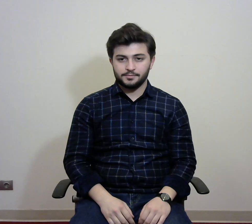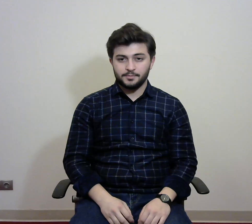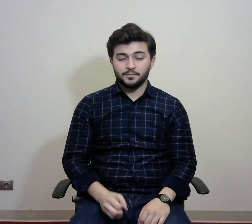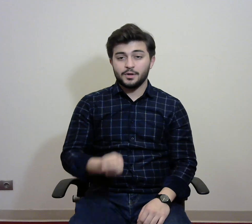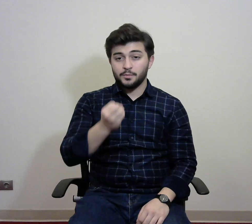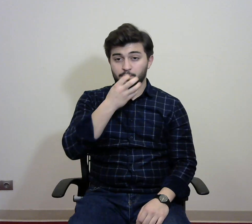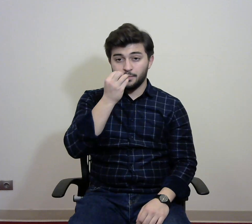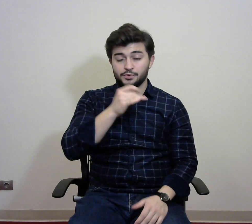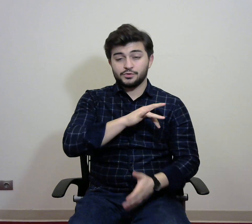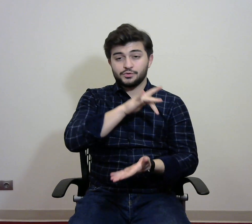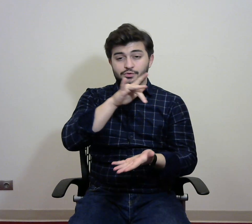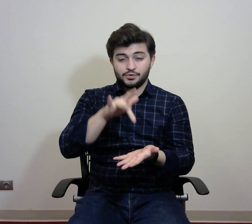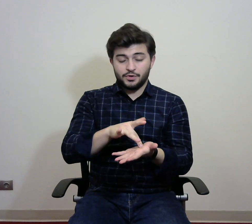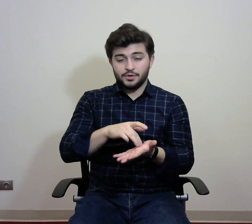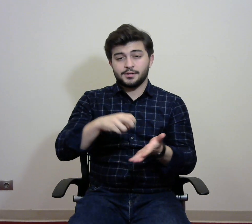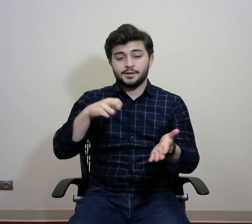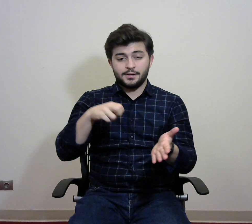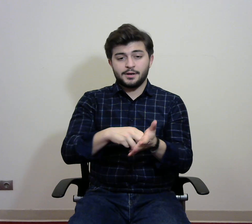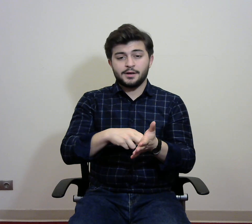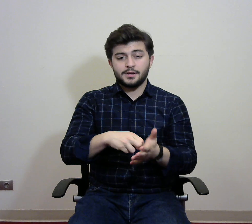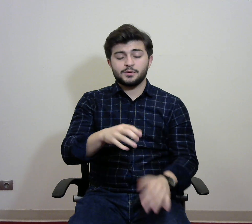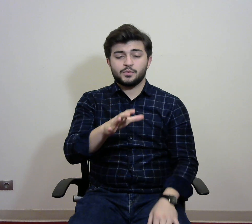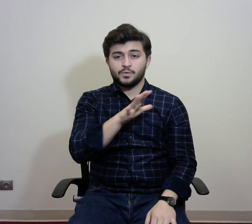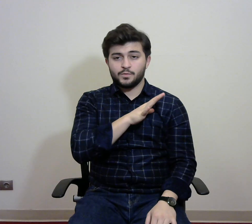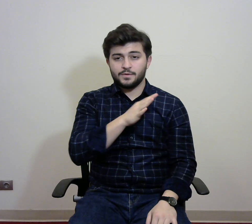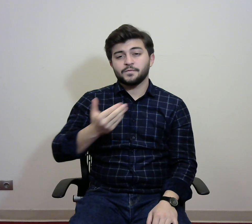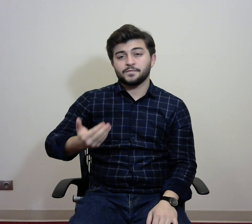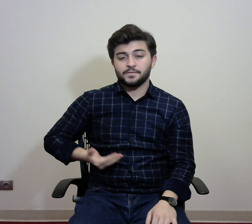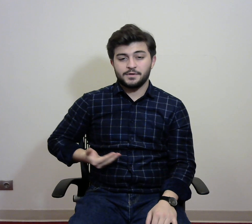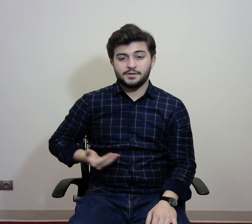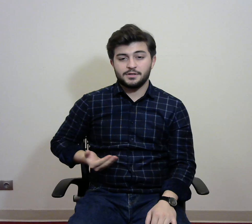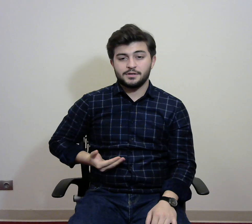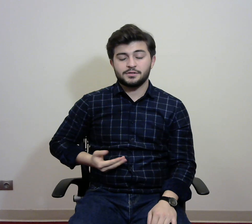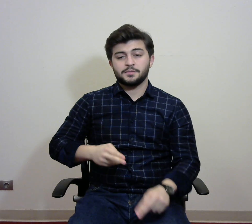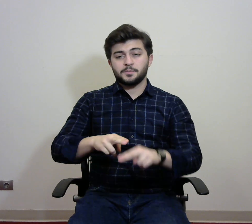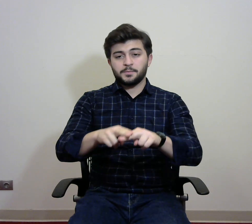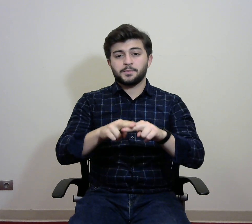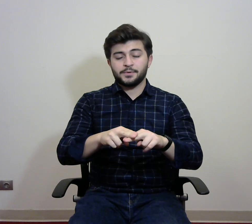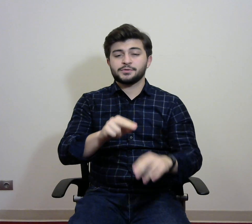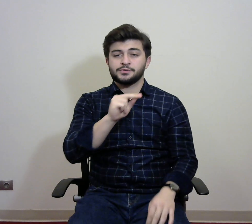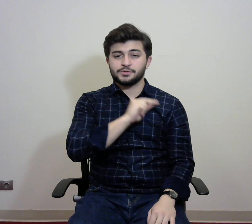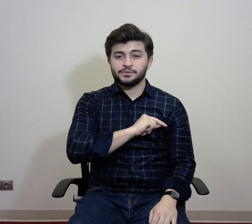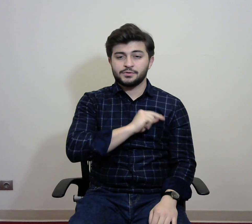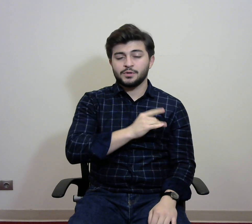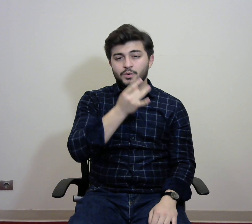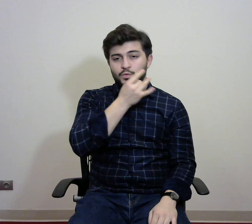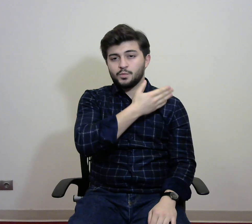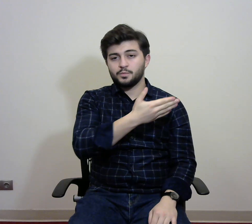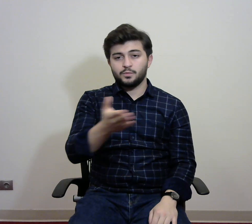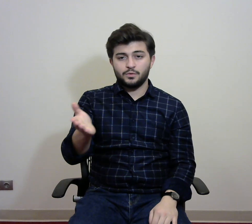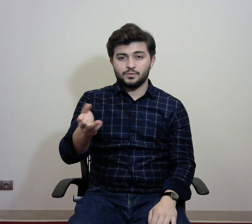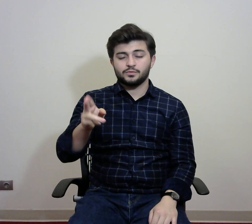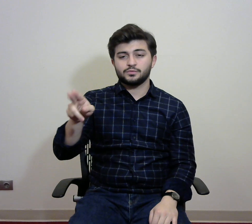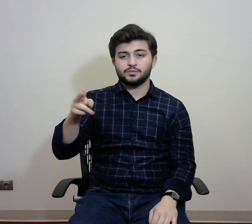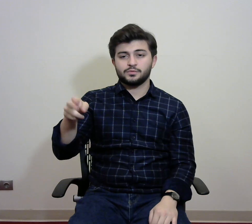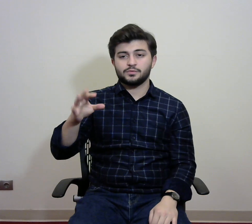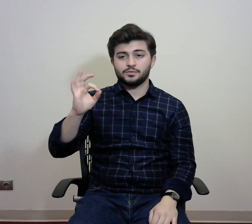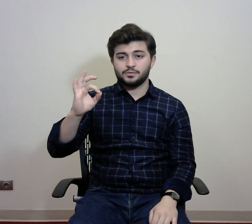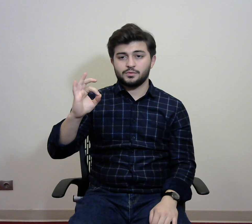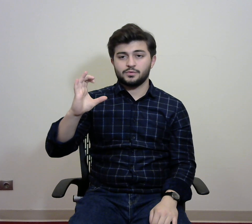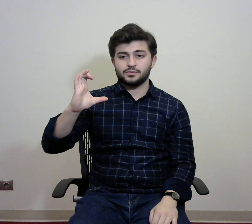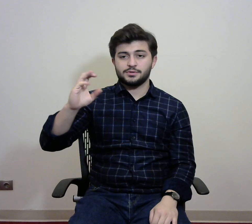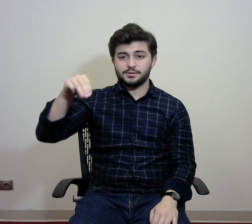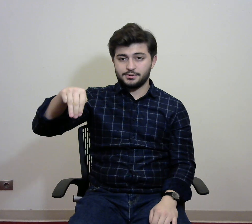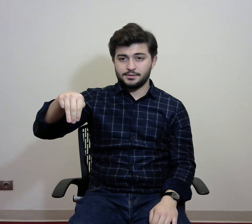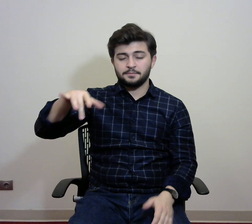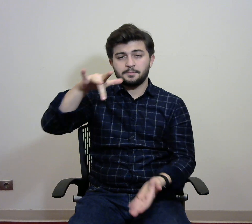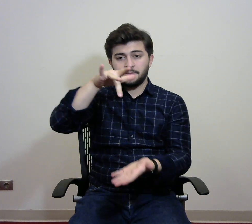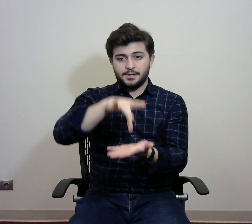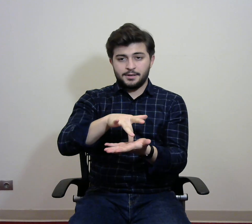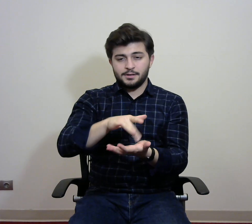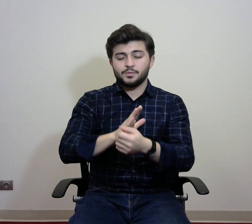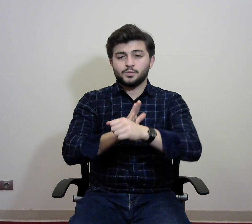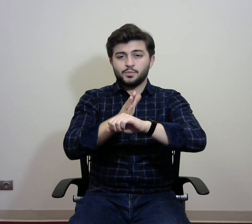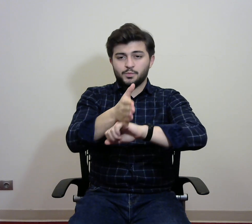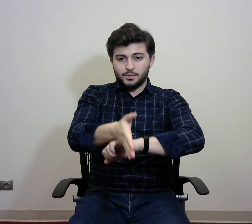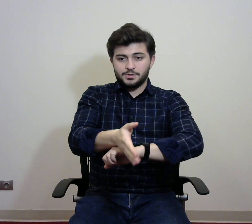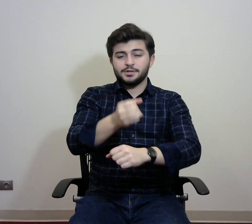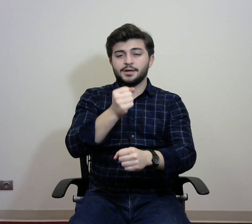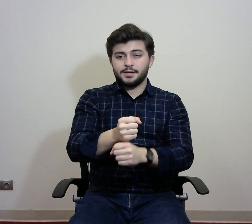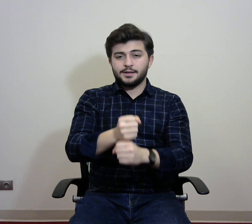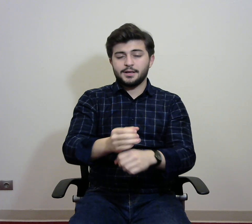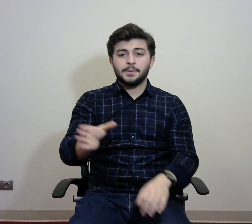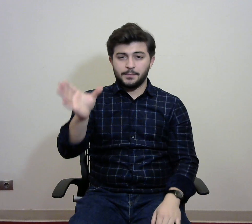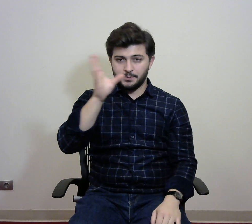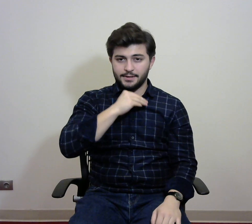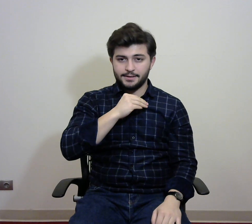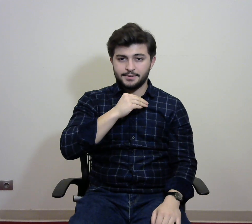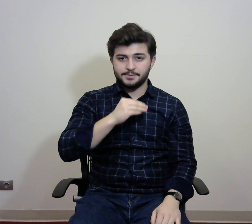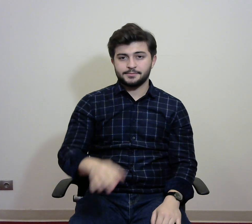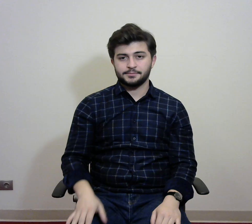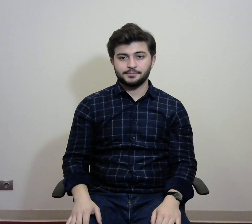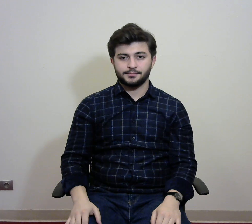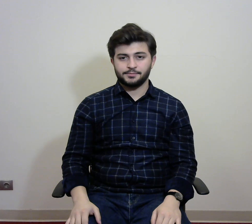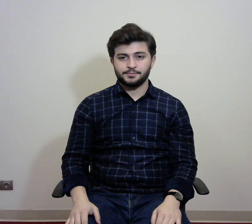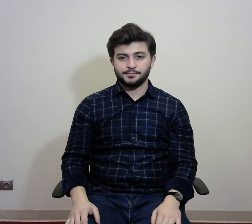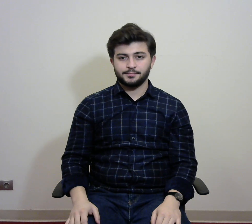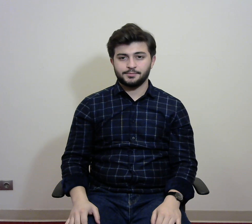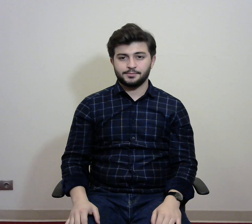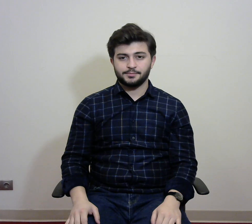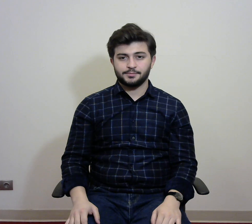Bakı şəhərində qeydiyyatda olan vətəndaşlar paytaxtda işləyən istənilən DOST mərkəzinə yaxınlaşa bilər